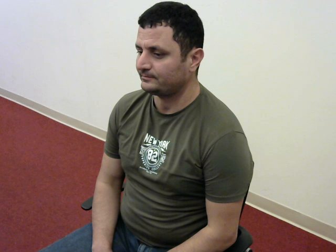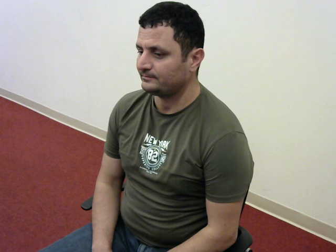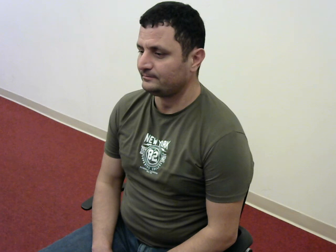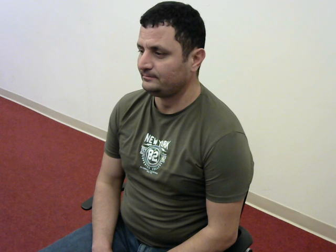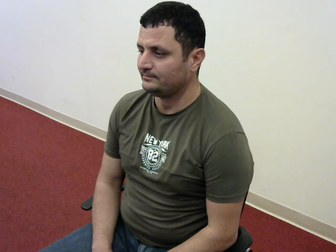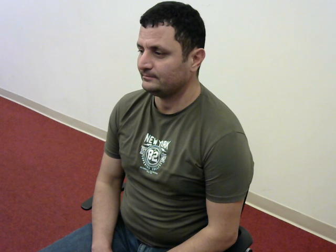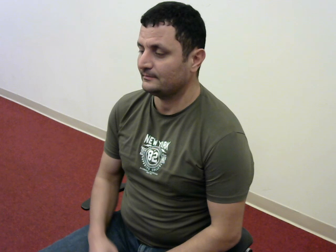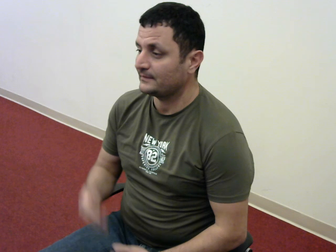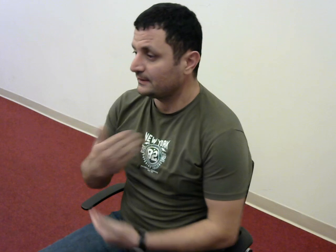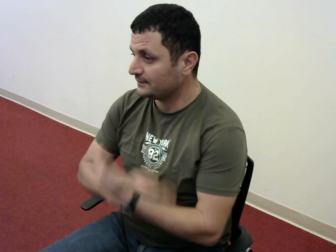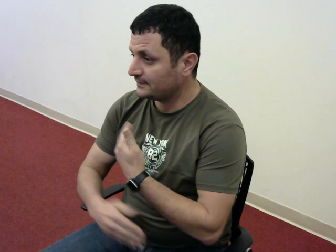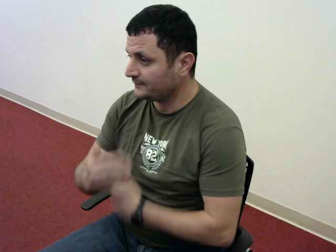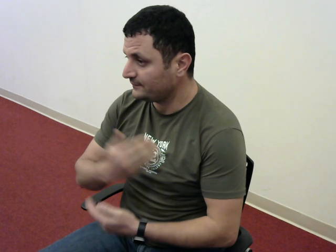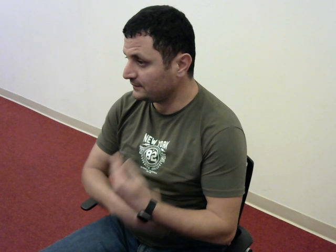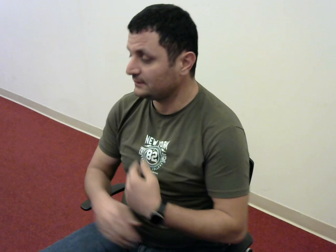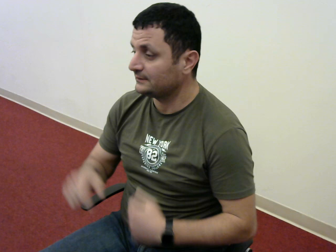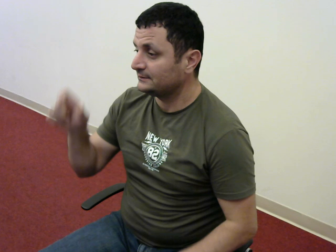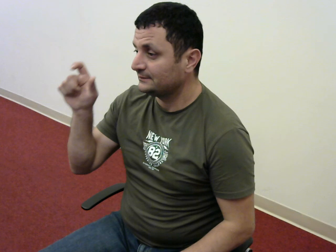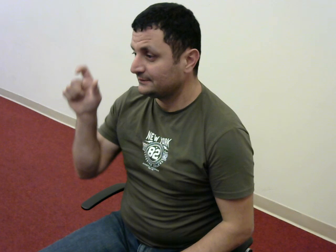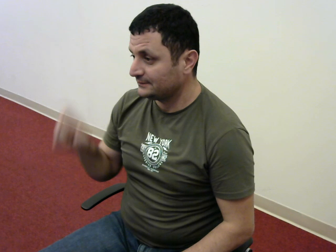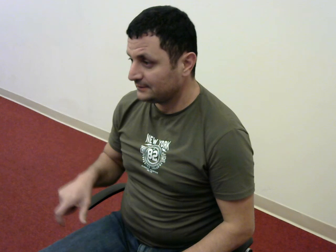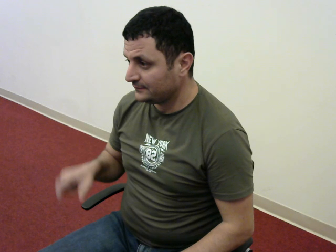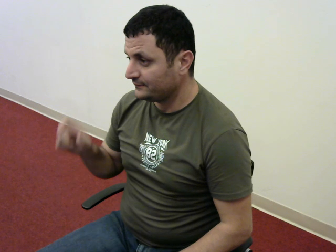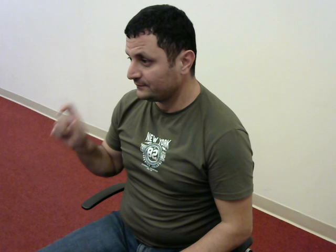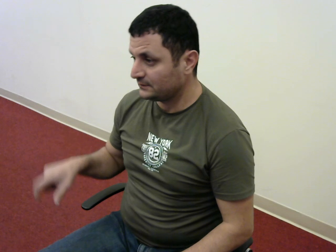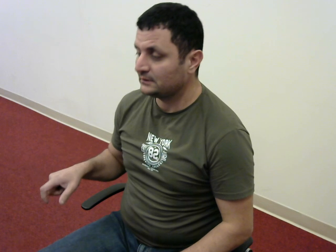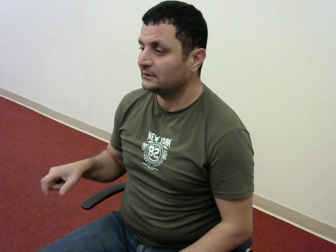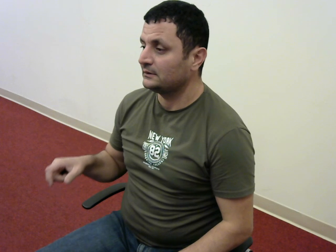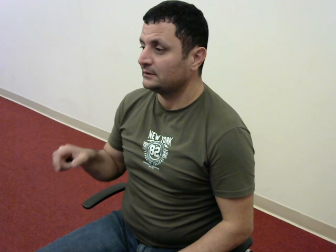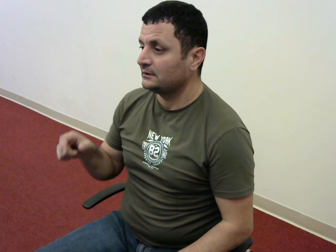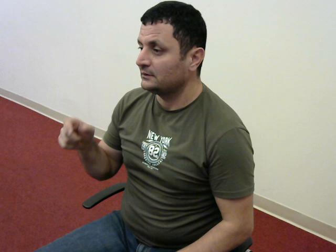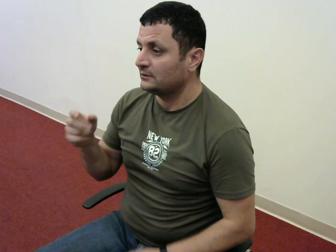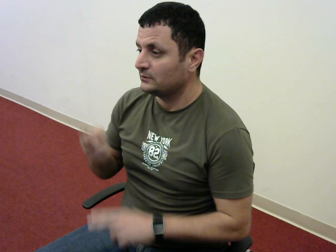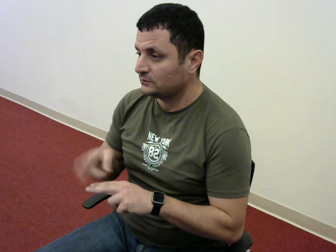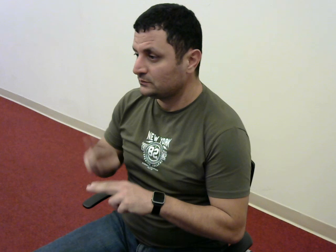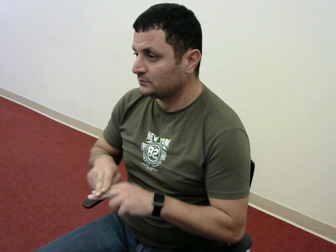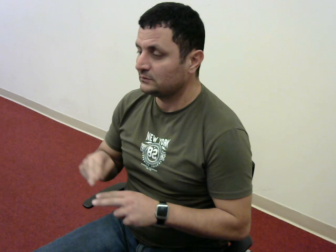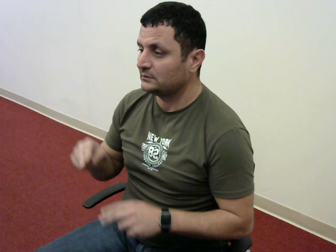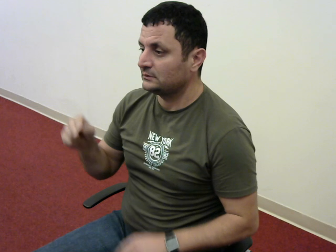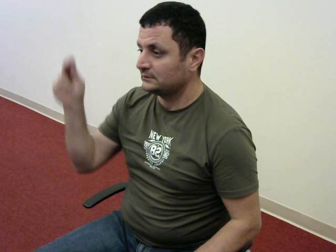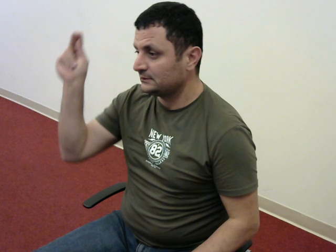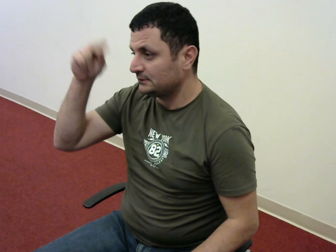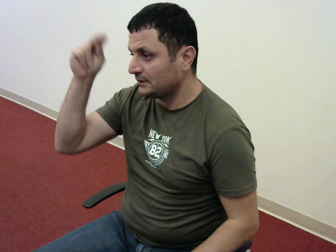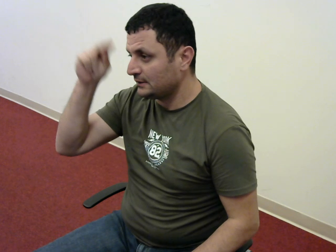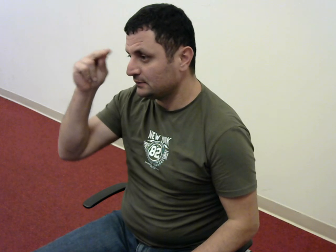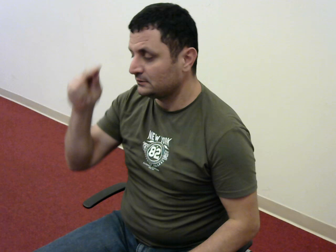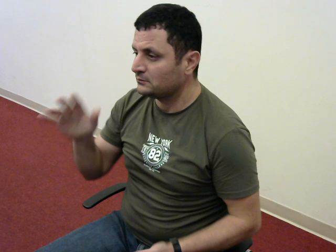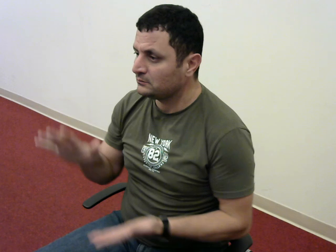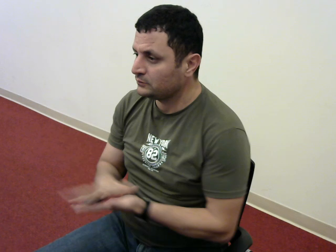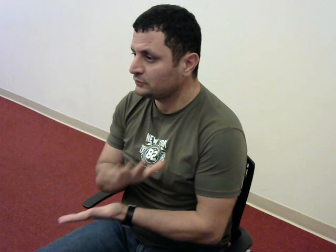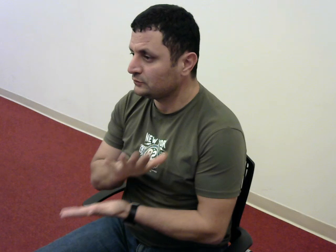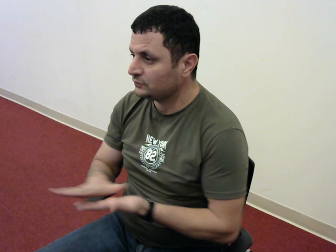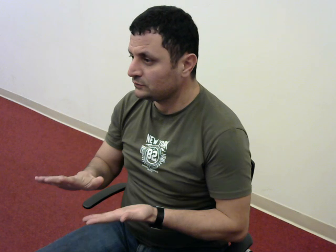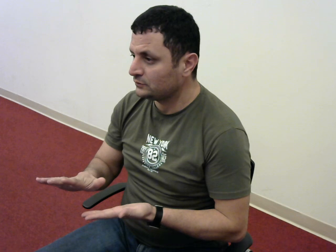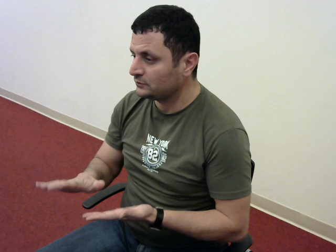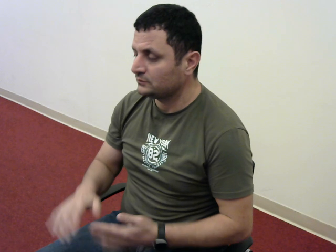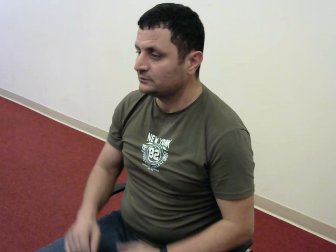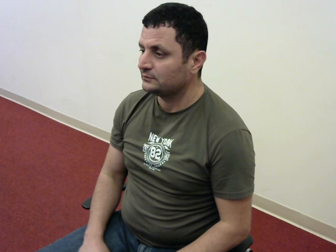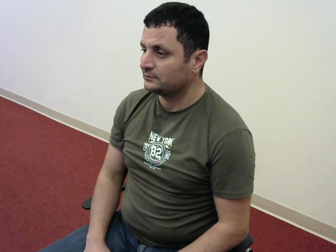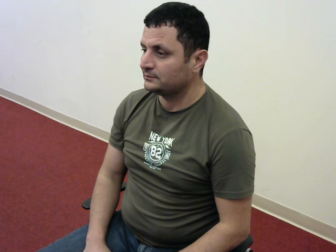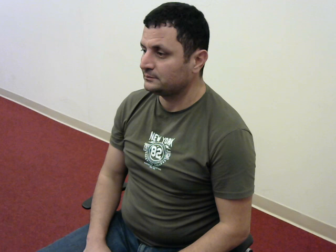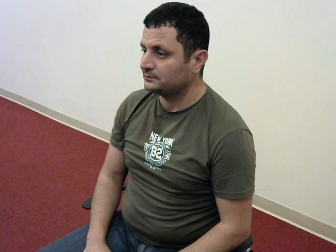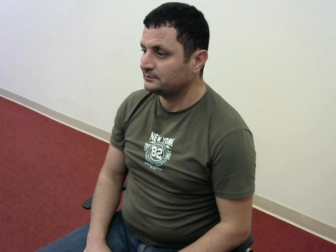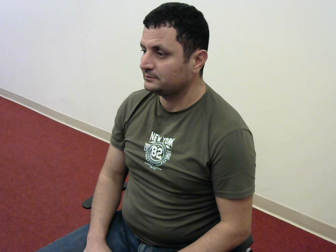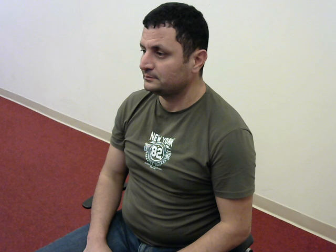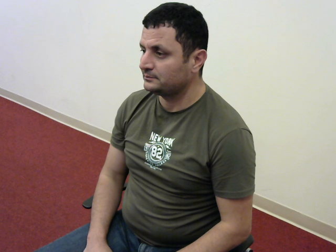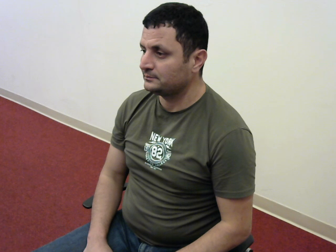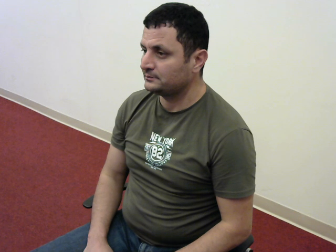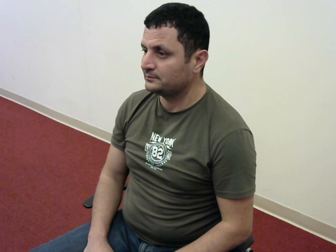Əlilliyi olan şəxslərə təhsil pulsuzdur